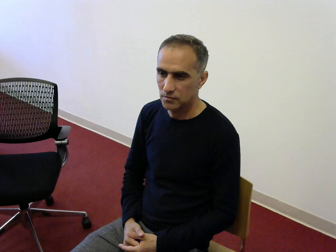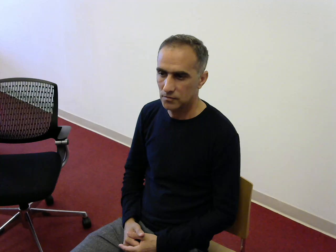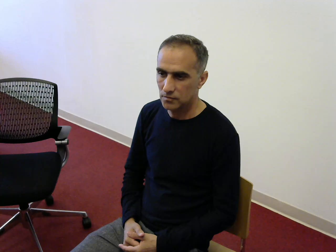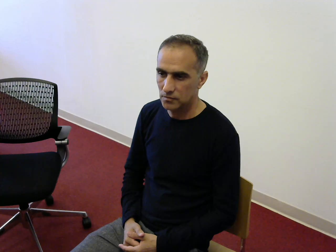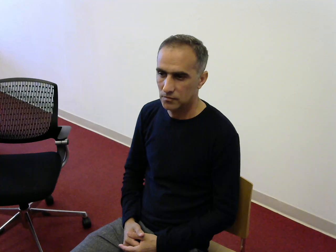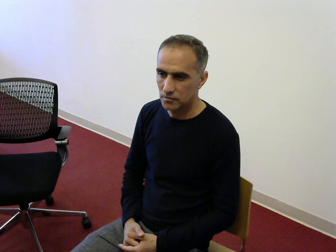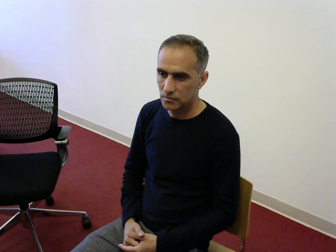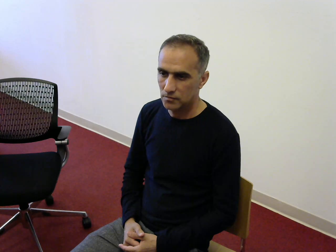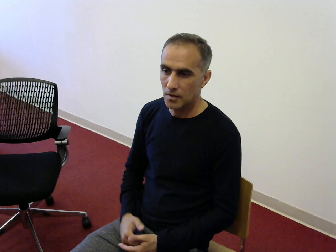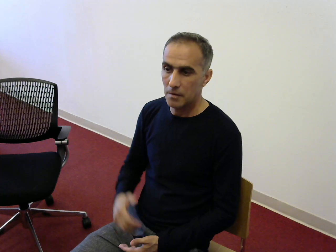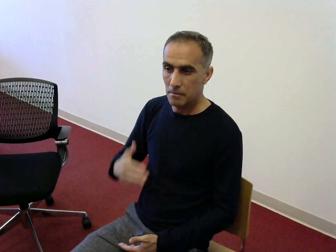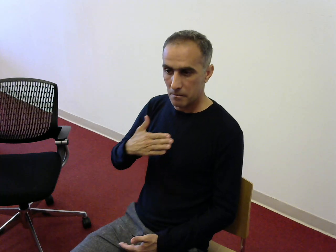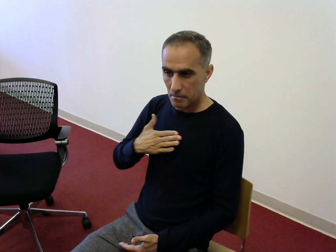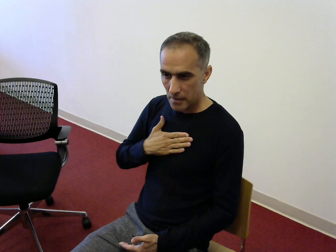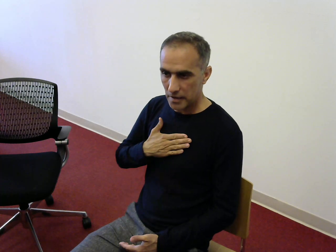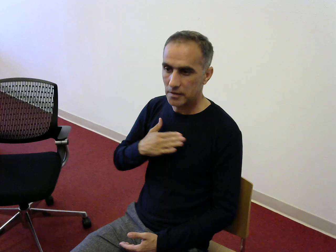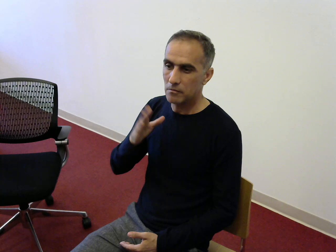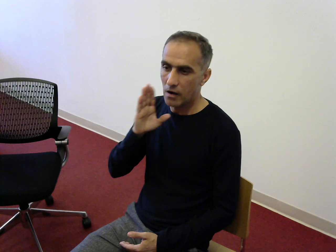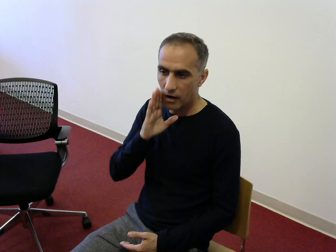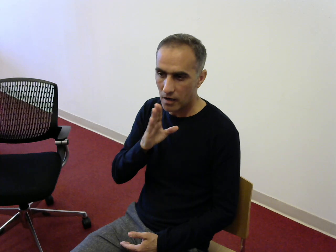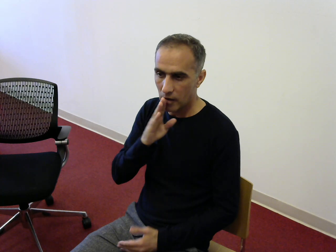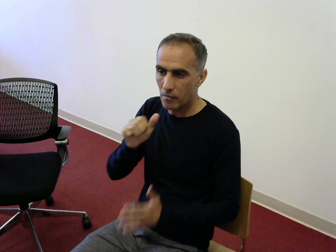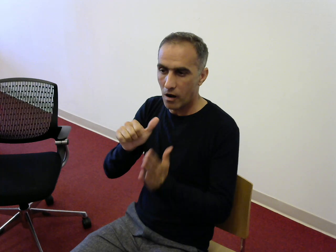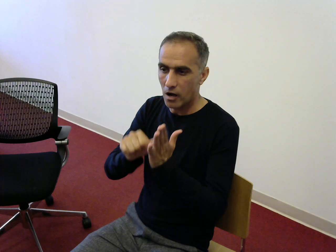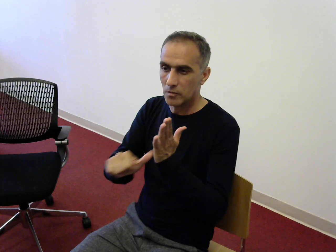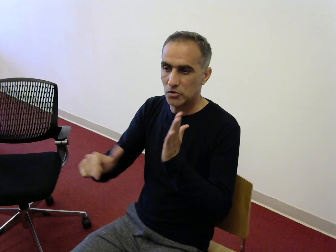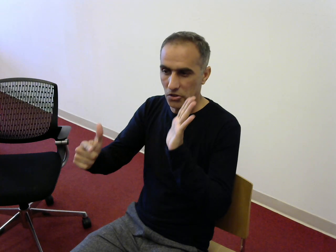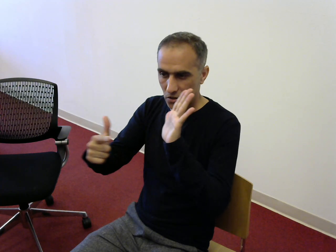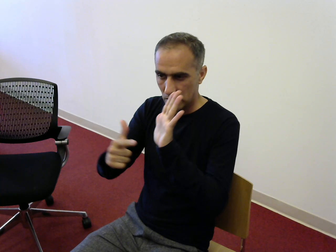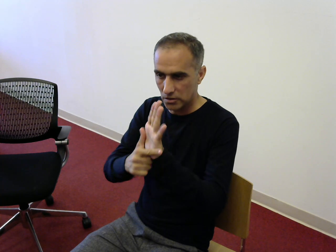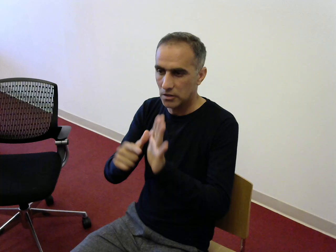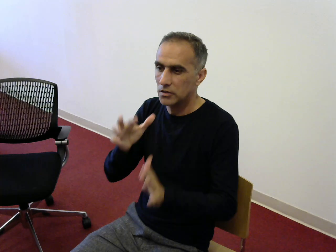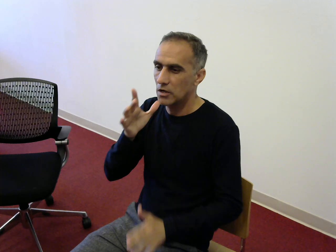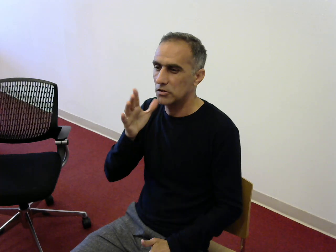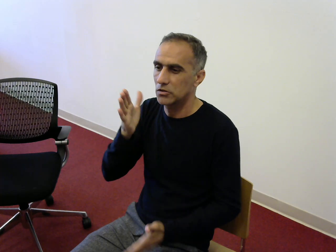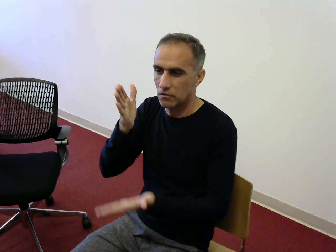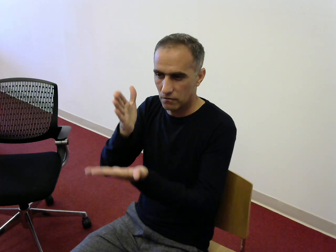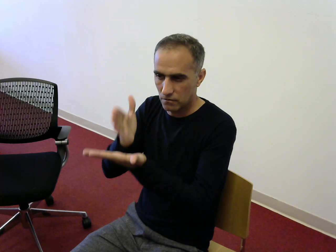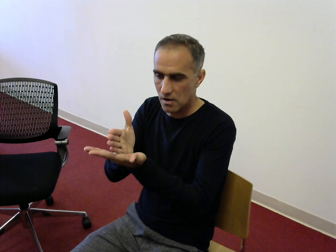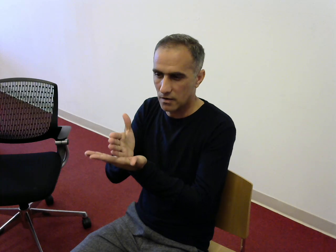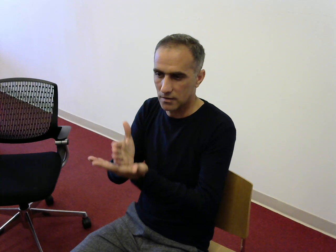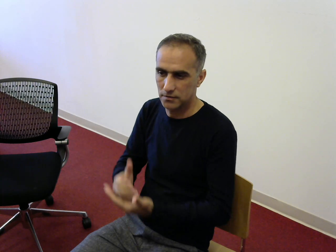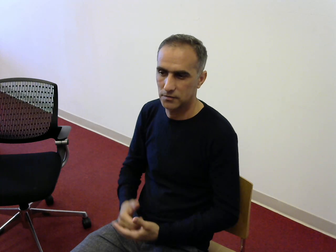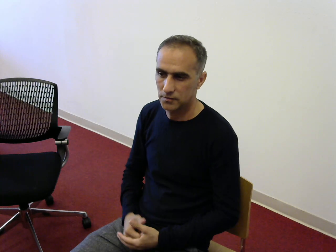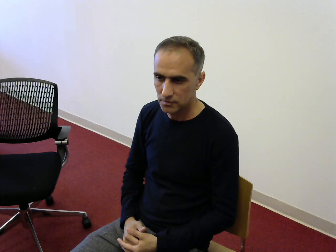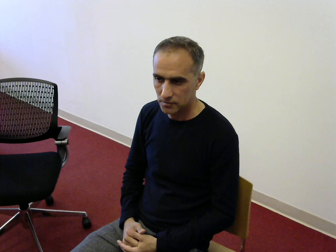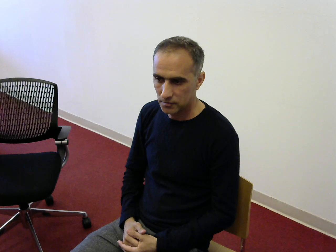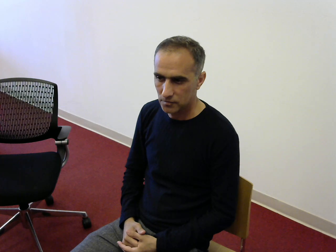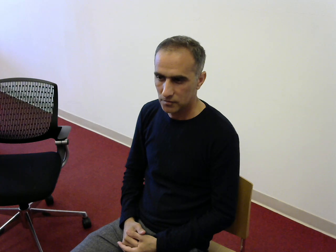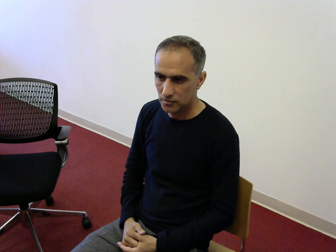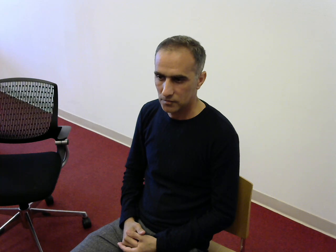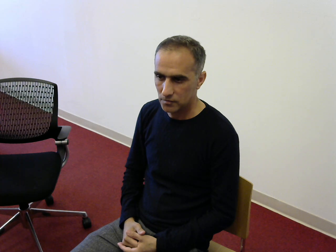Mənim anamın 67 yaşı var